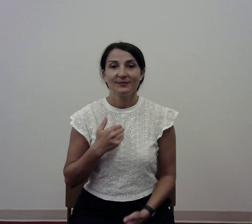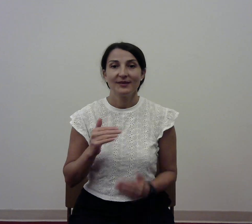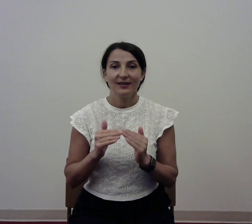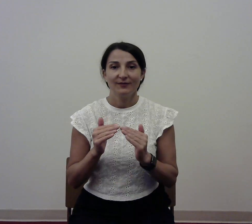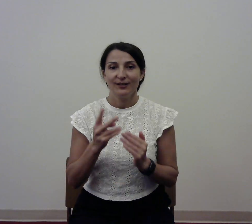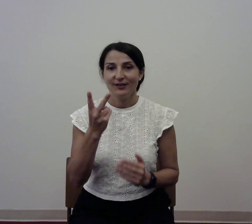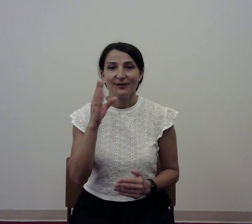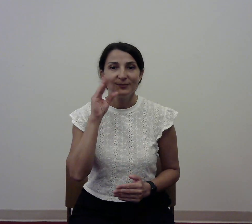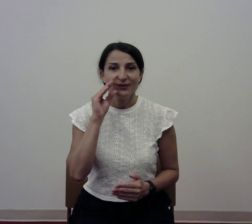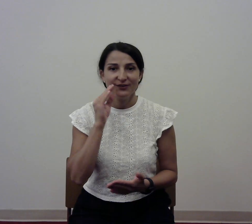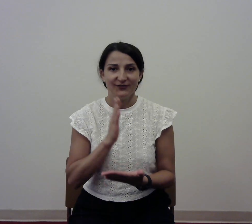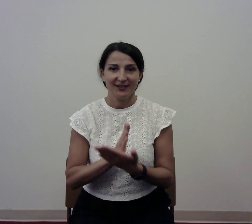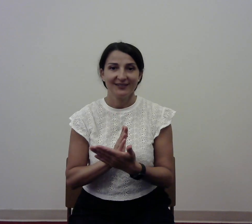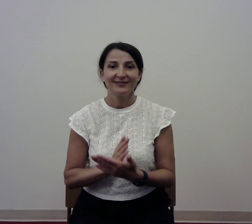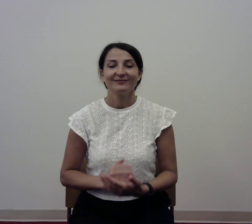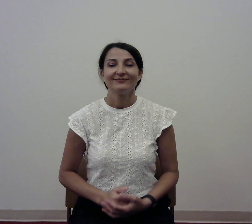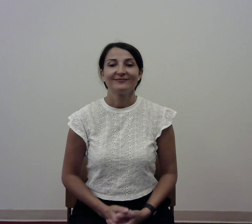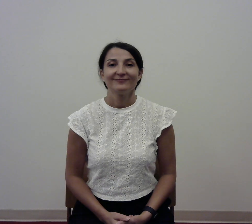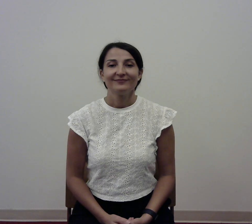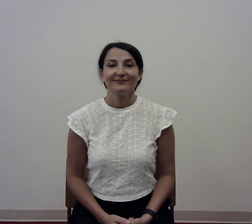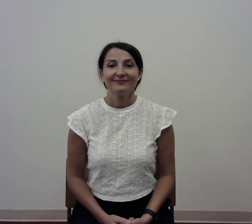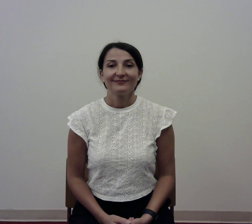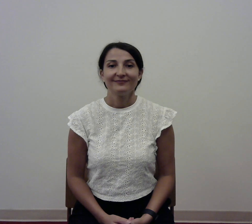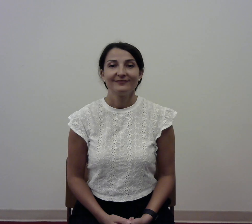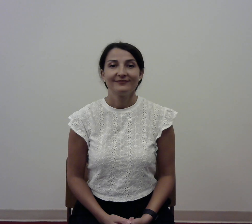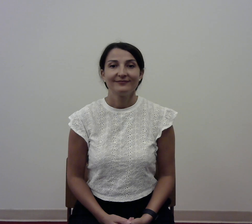Mənim evdə 2 pişiyim var